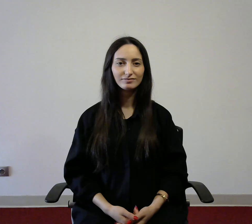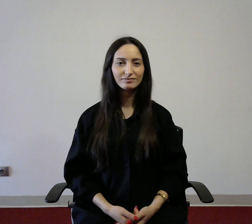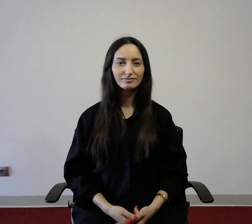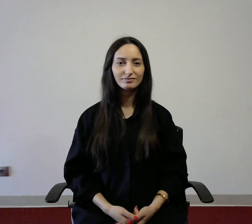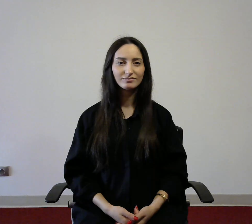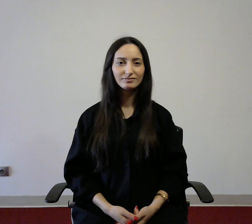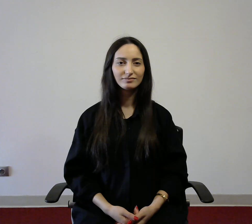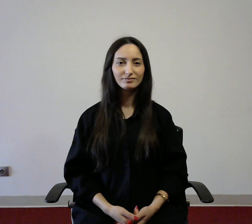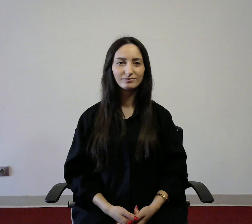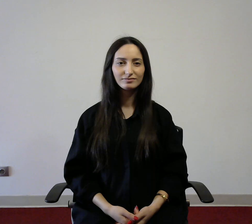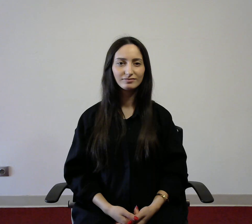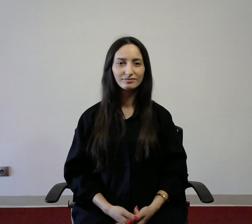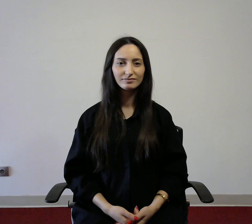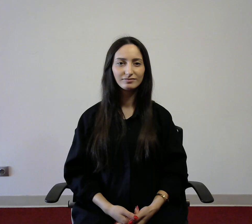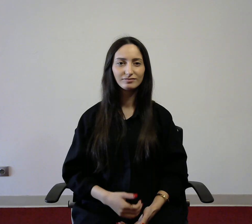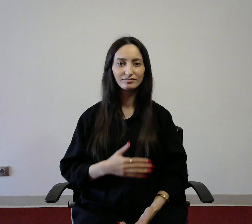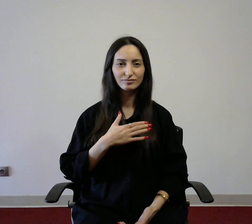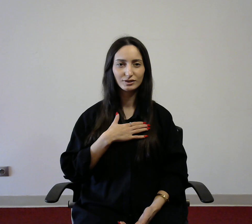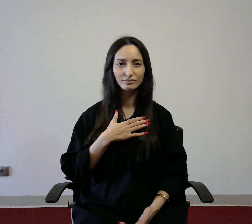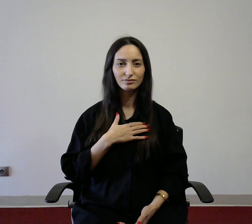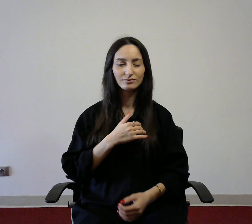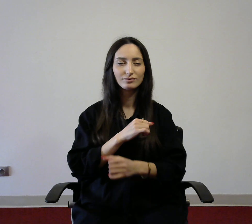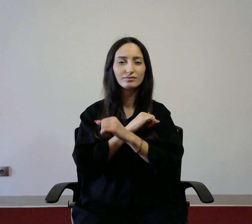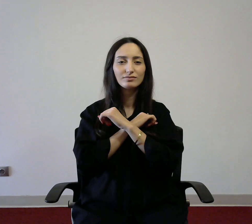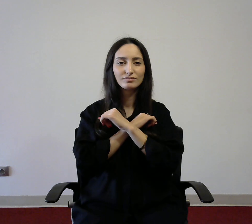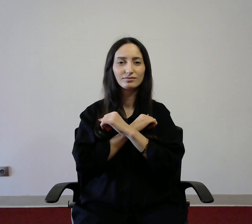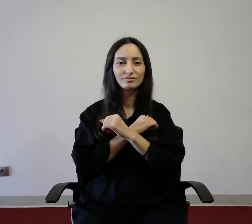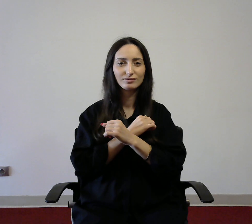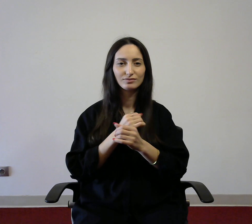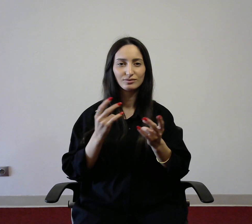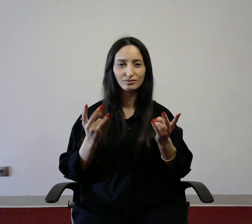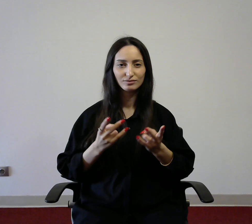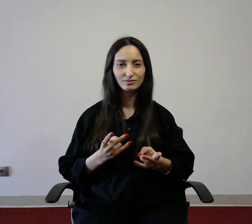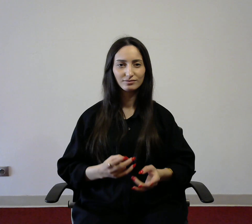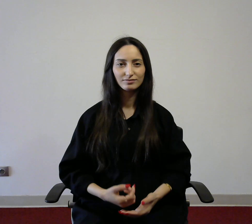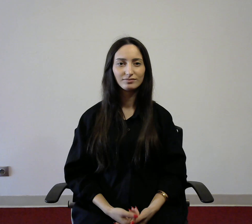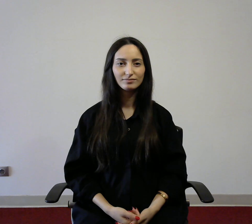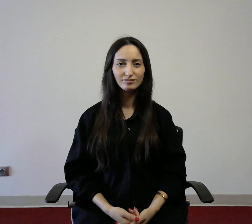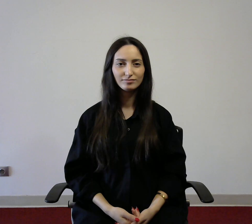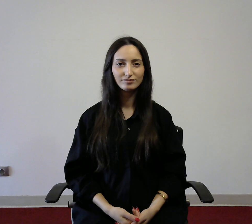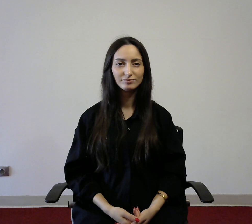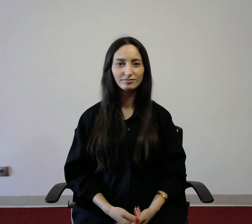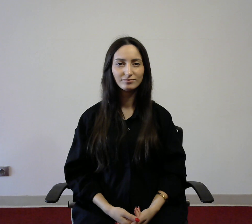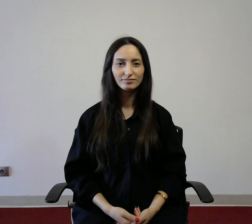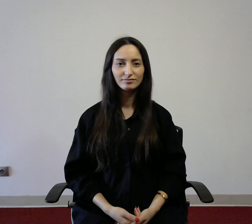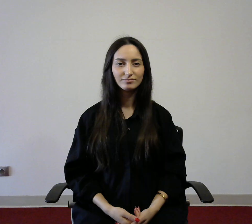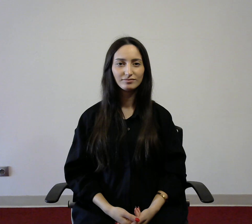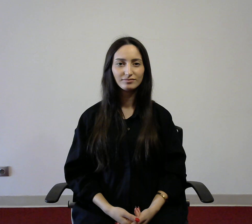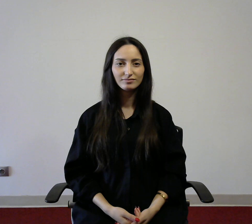Mənə istirahət etmək lazımdır